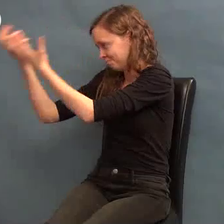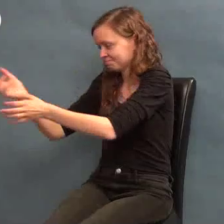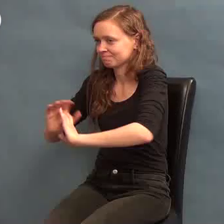Koniec.